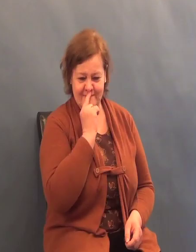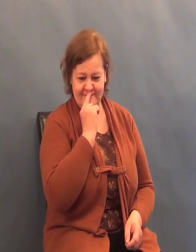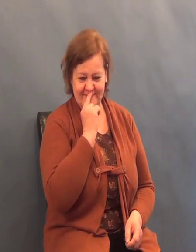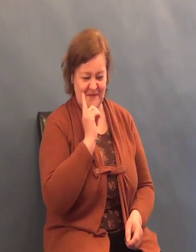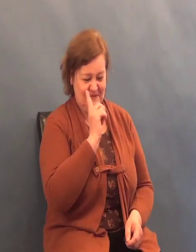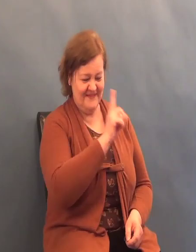Idzie.